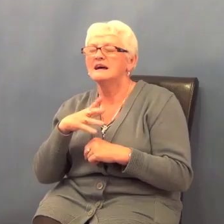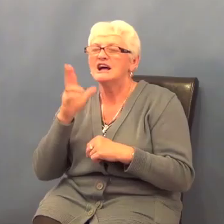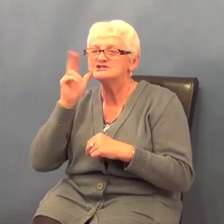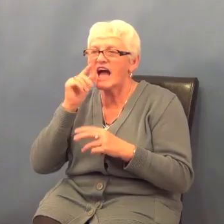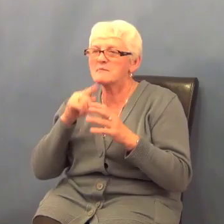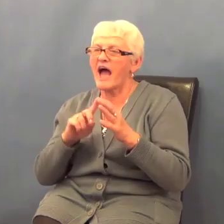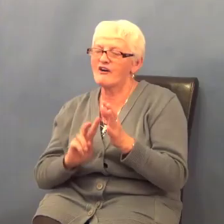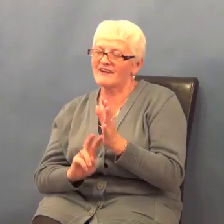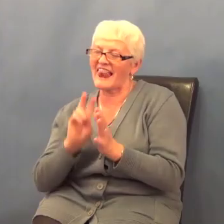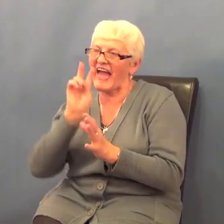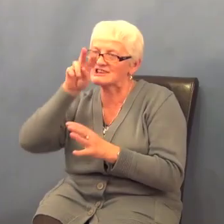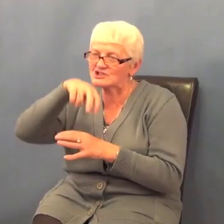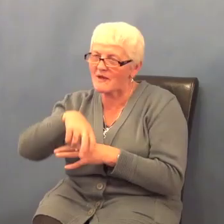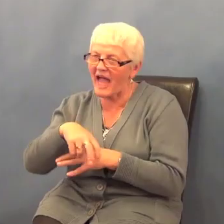Żaba wylazła ze słoja.